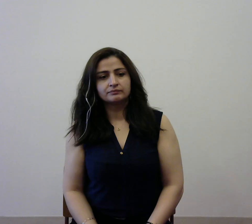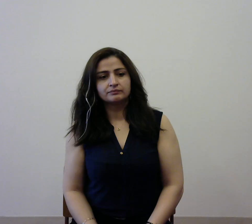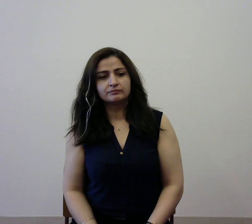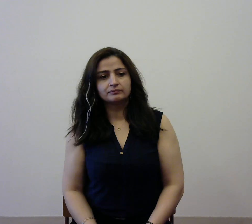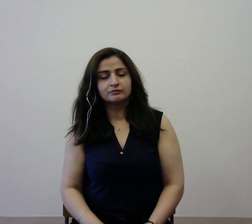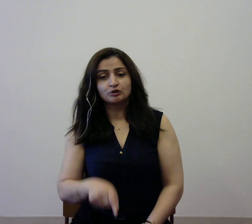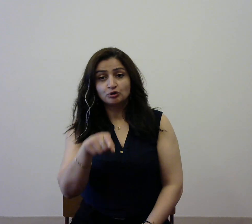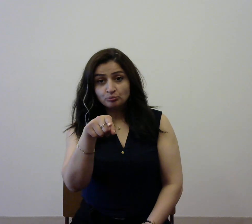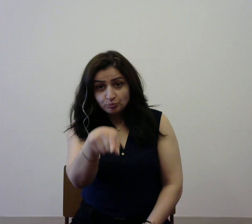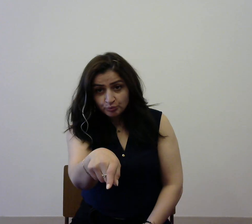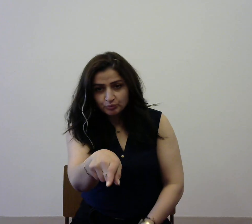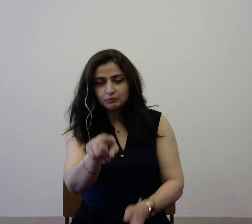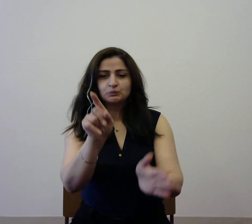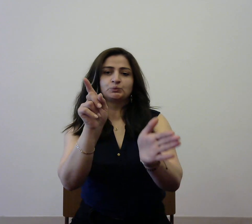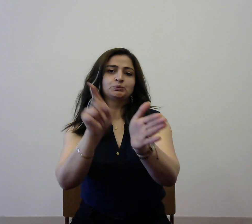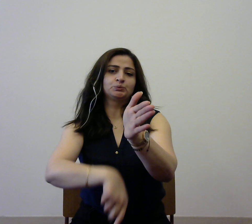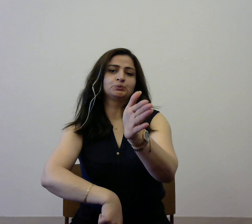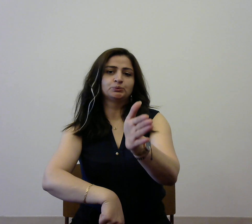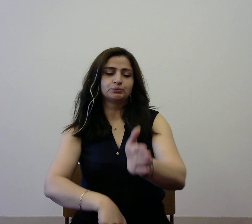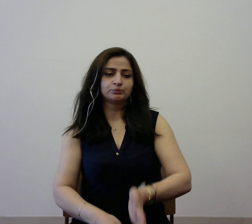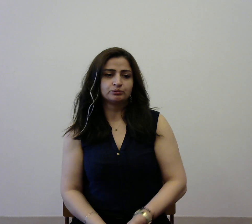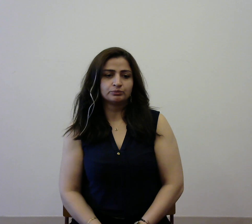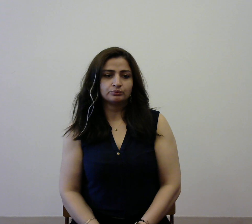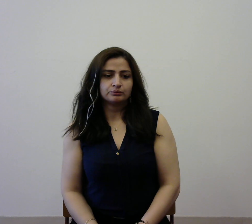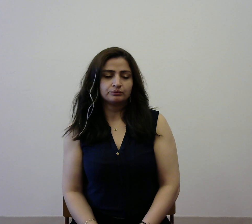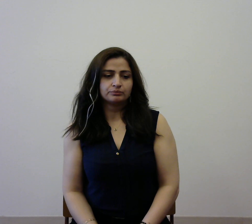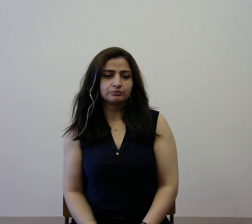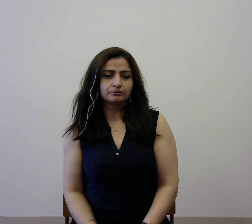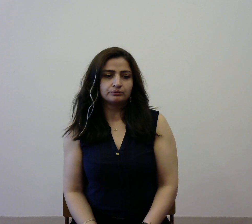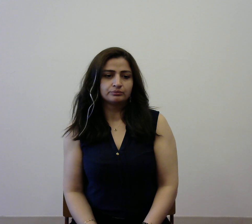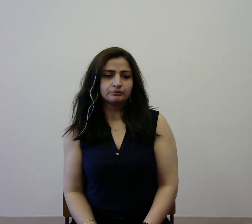Bu ucuzdur